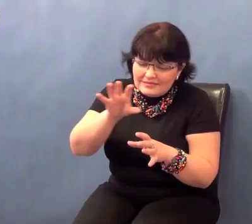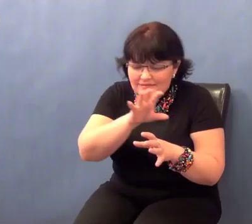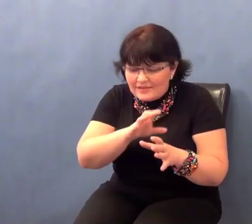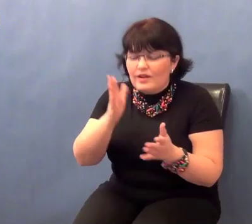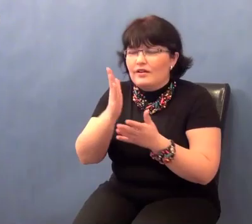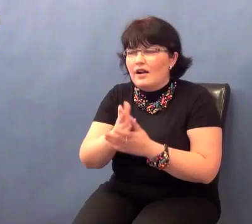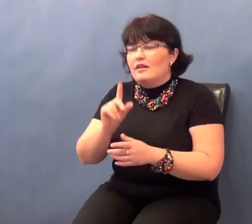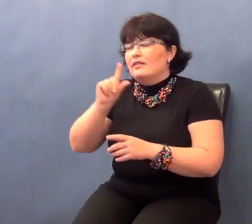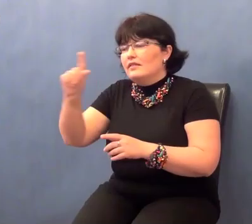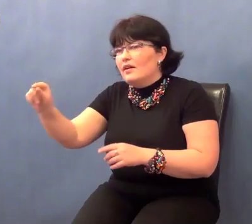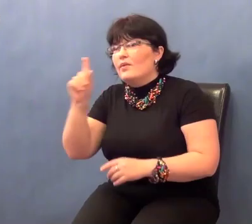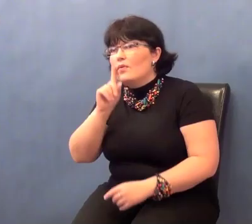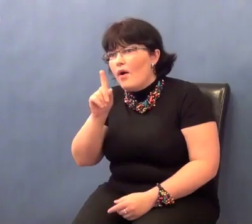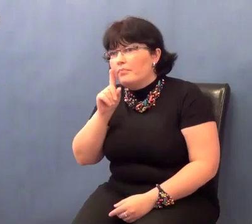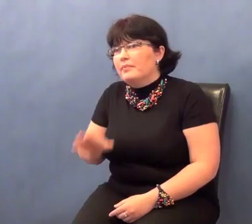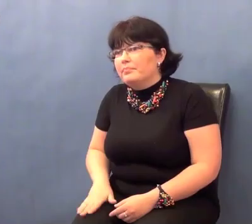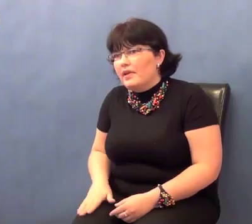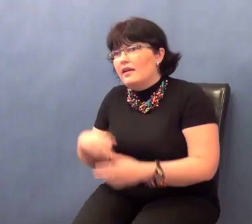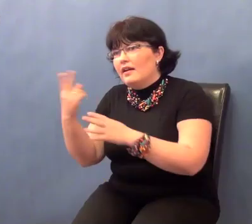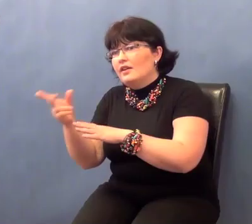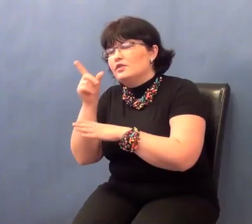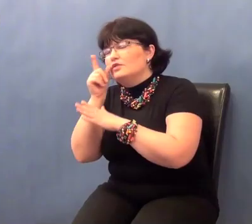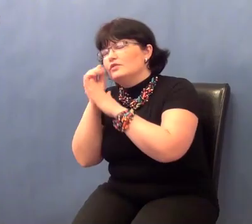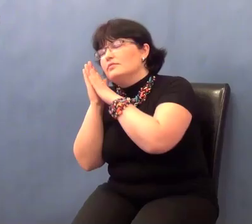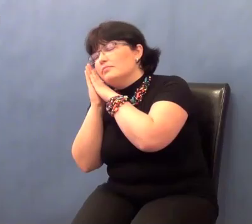Po tym wszystkim chłopiec i pies poszli spać.